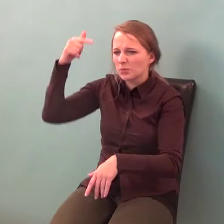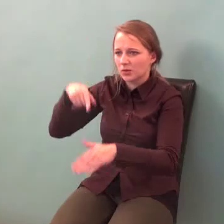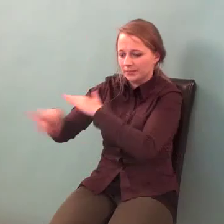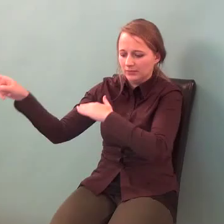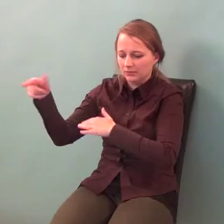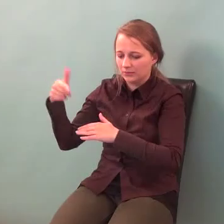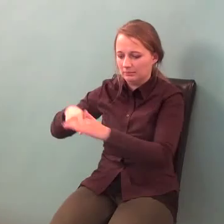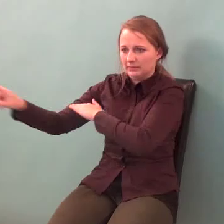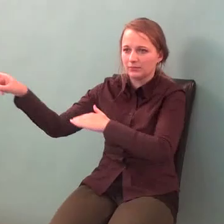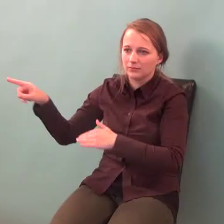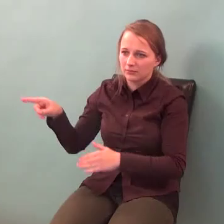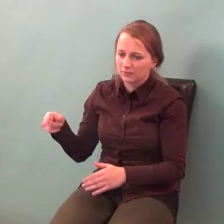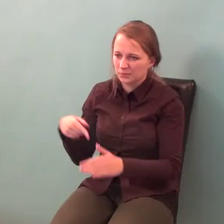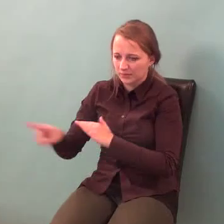Ucieka, musi uciekać.